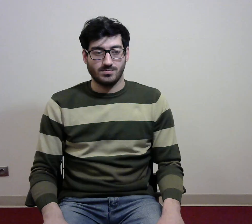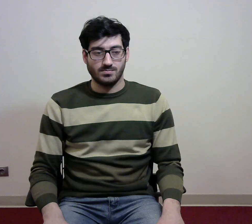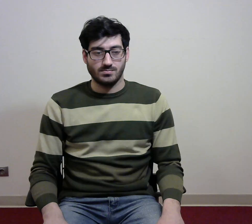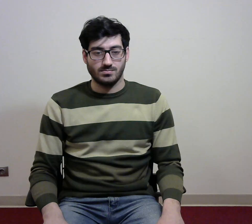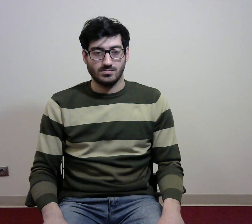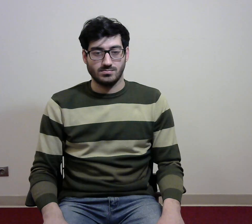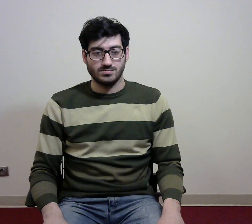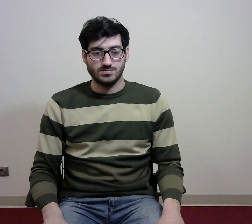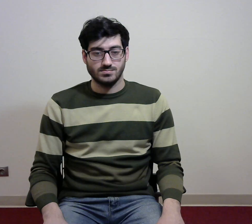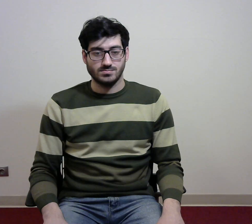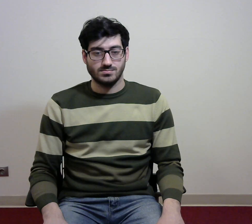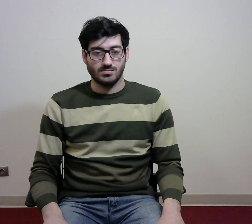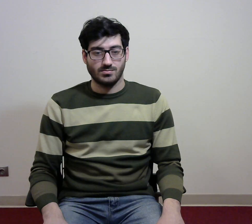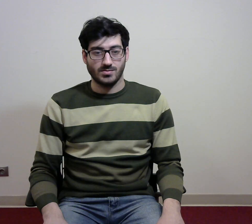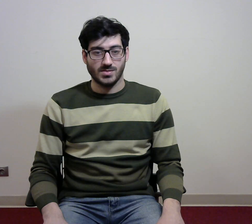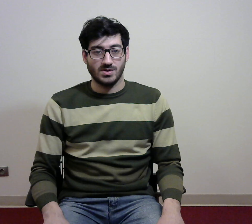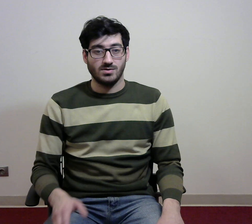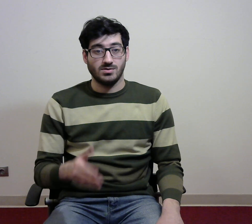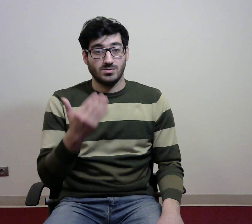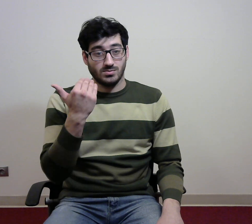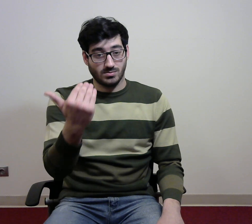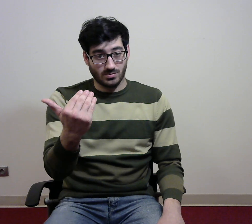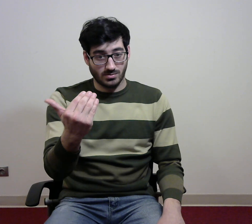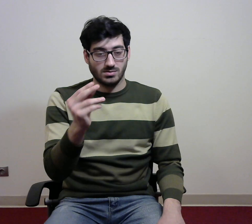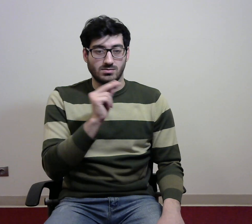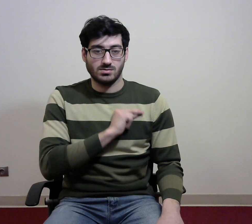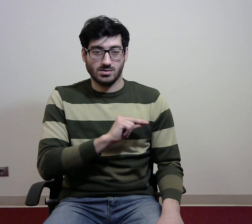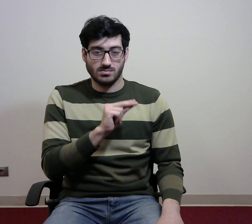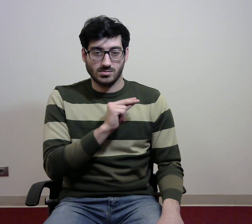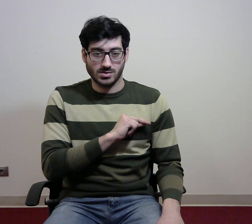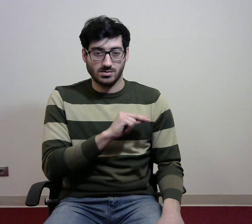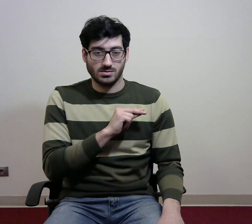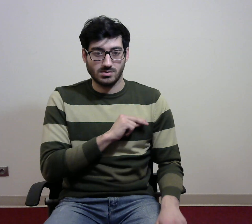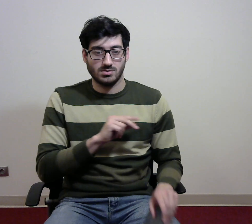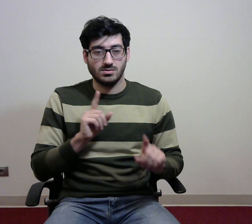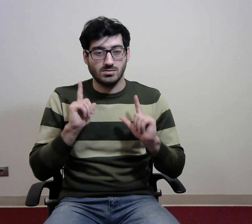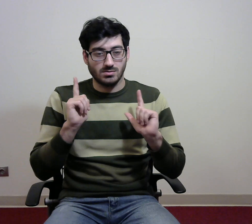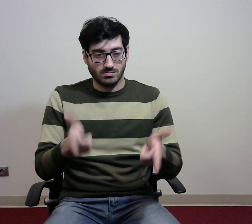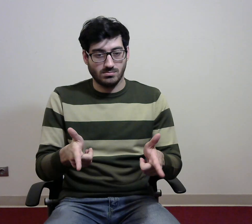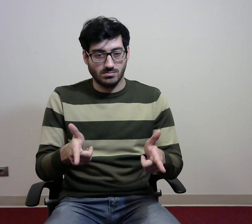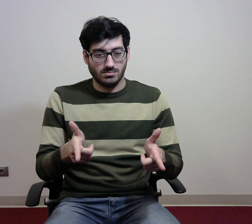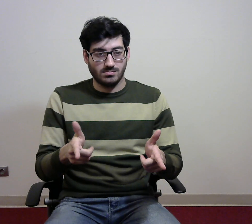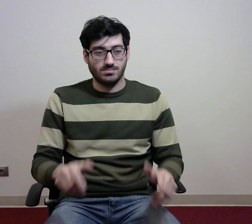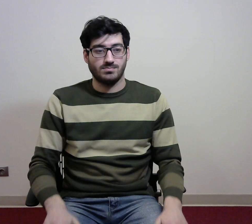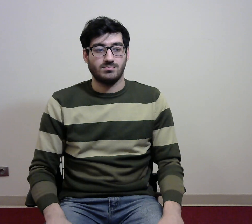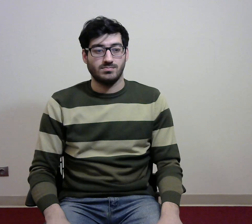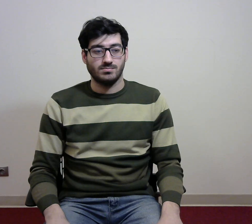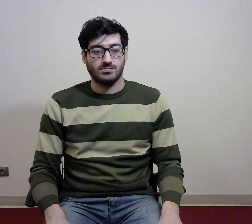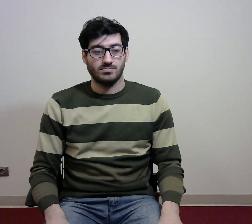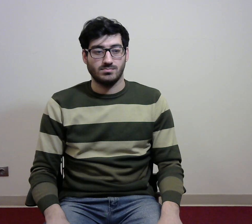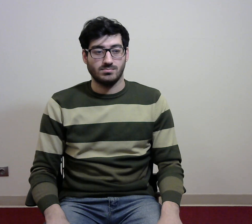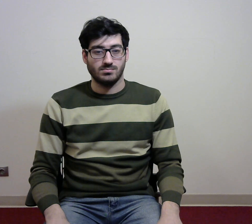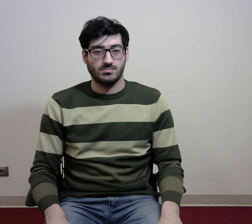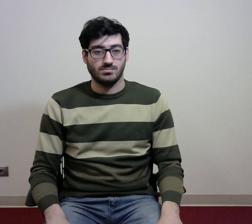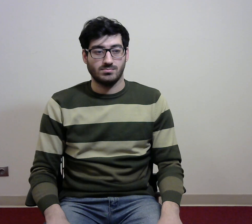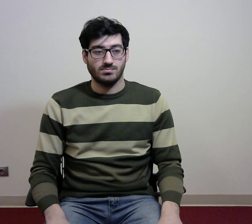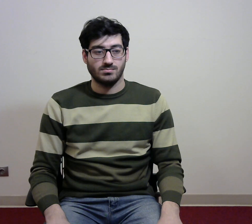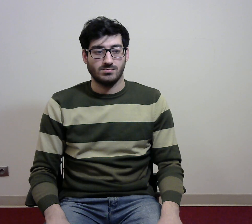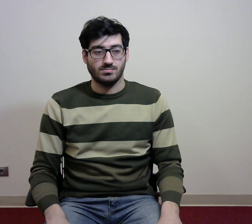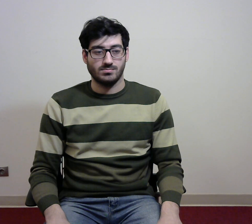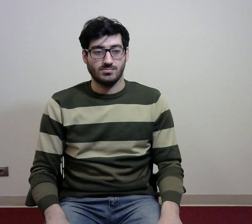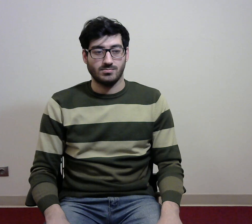Siz işdən razısınız?